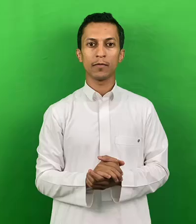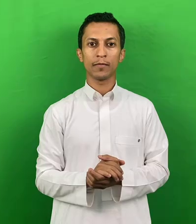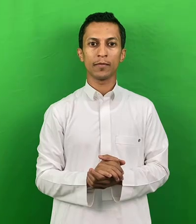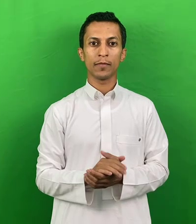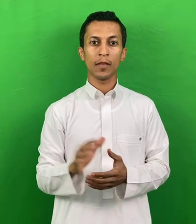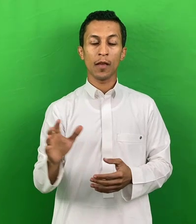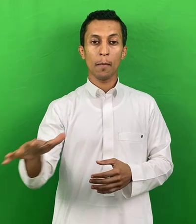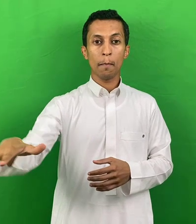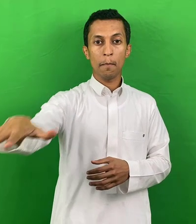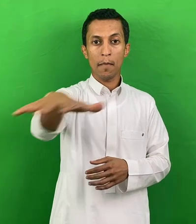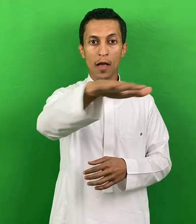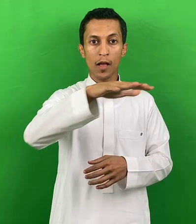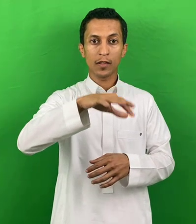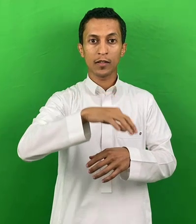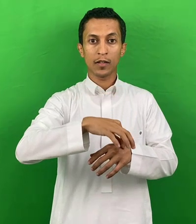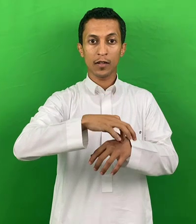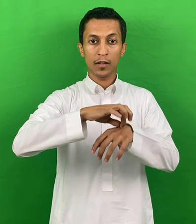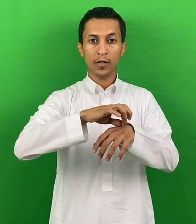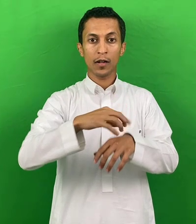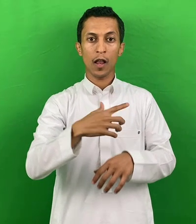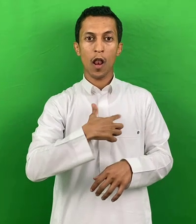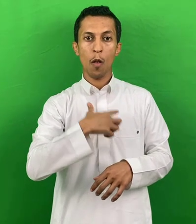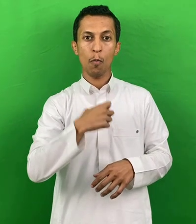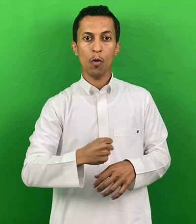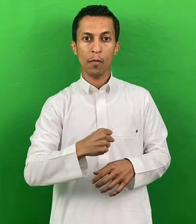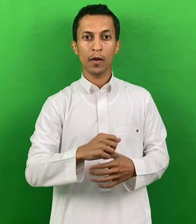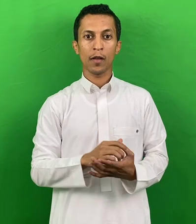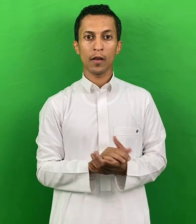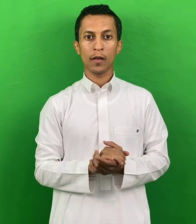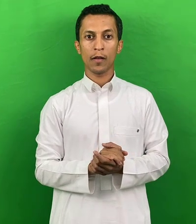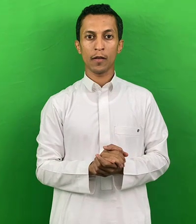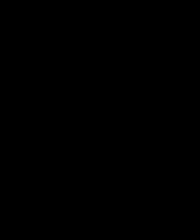معاشر المؤمنين